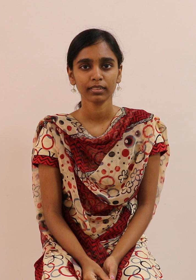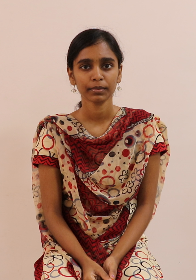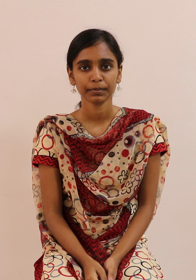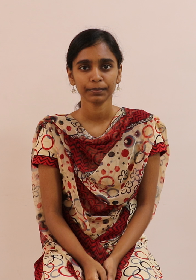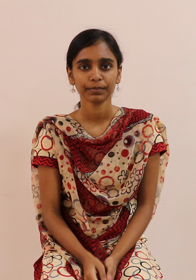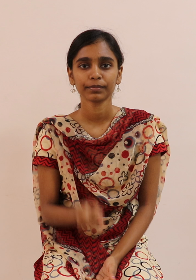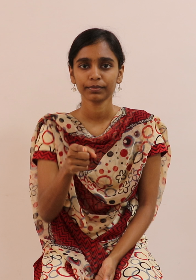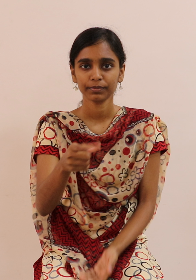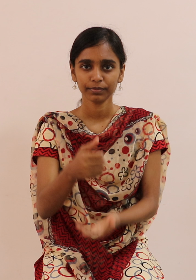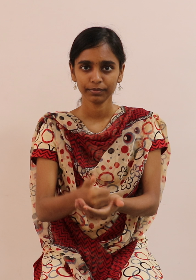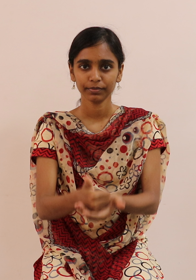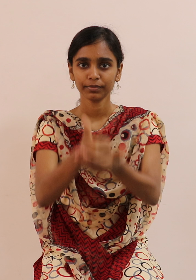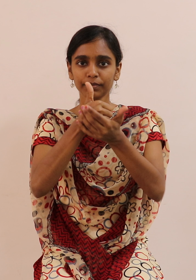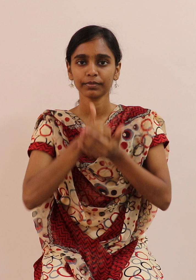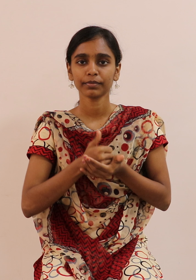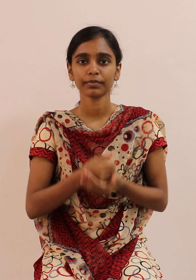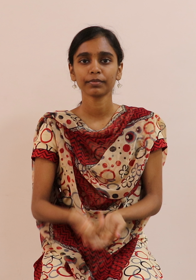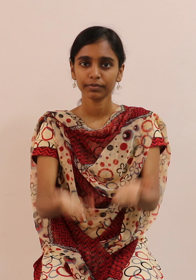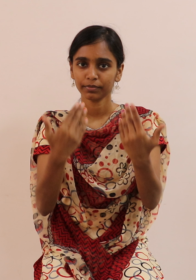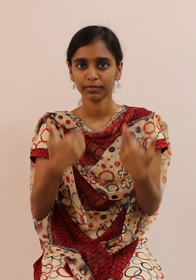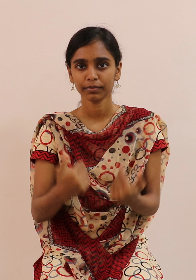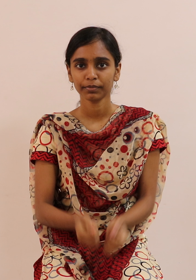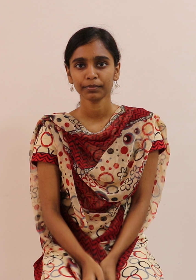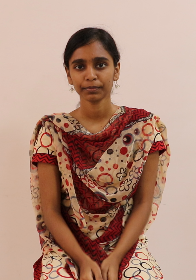do me a favour